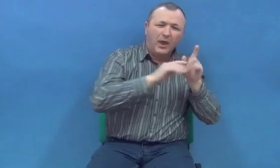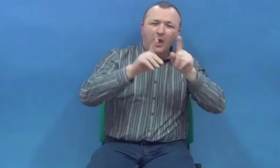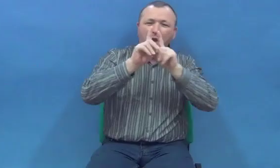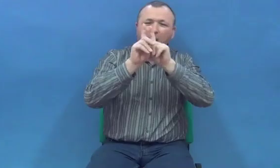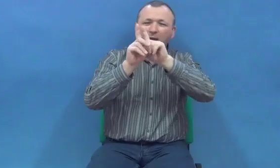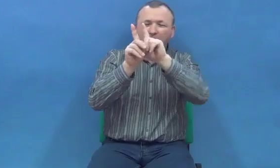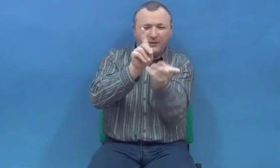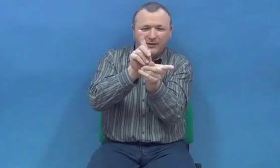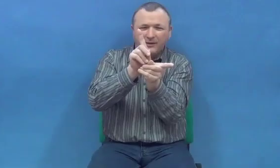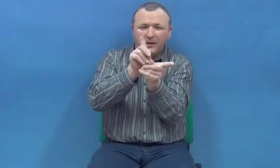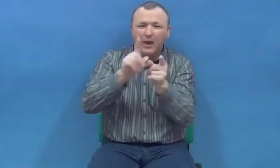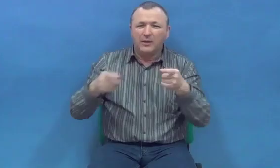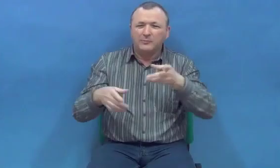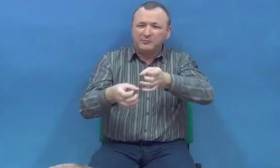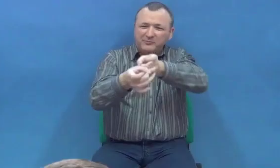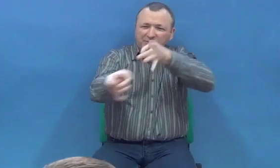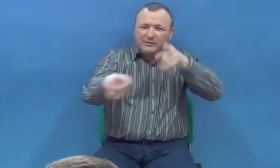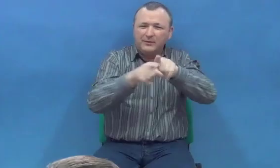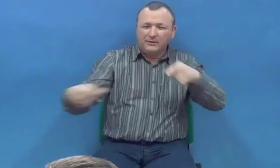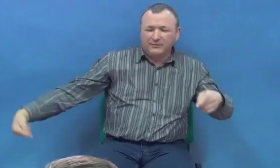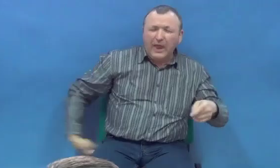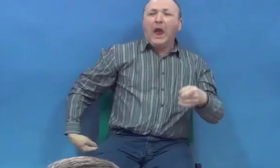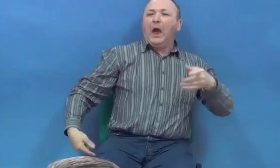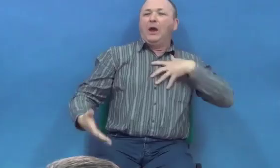Wskazówka budzika strzela w jego tyłek jak strzała z łuku.